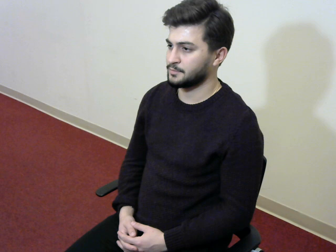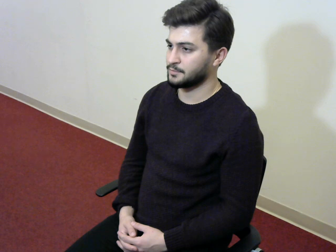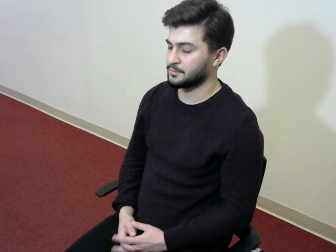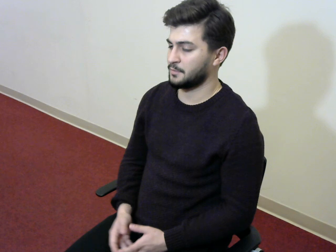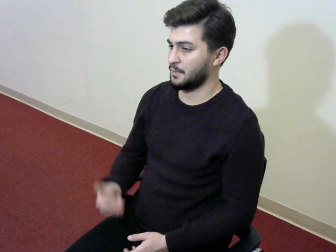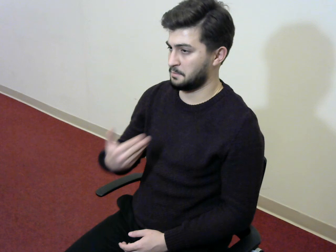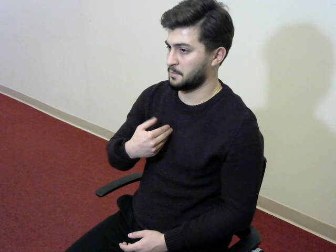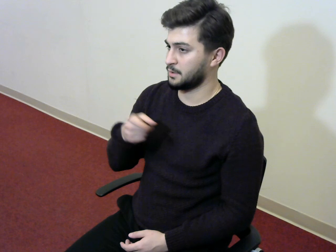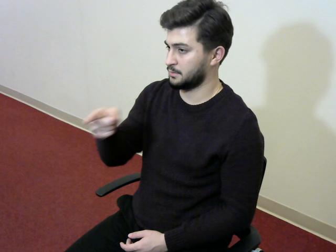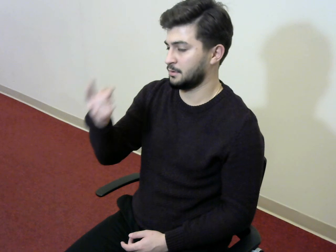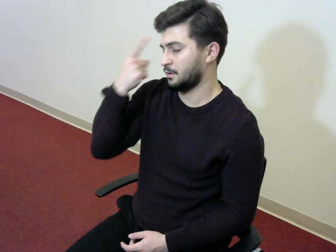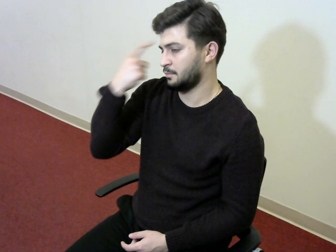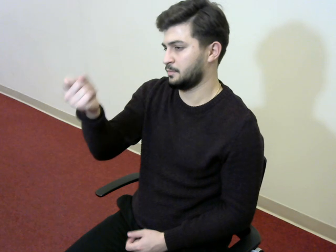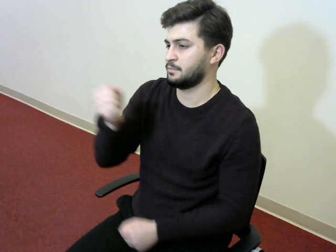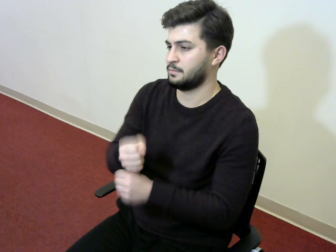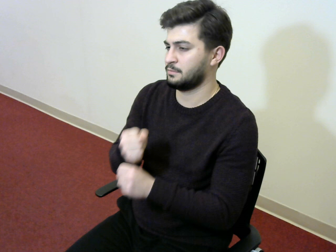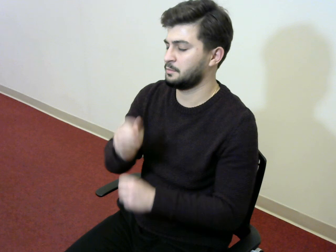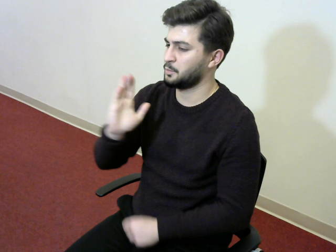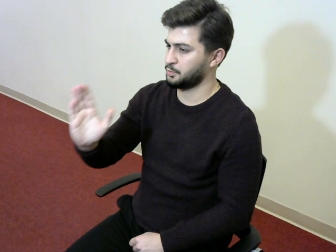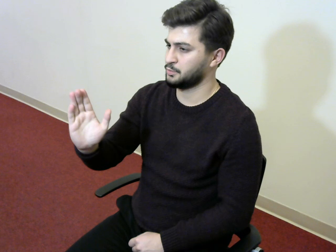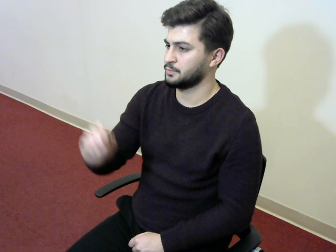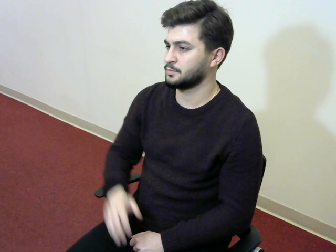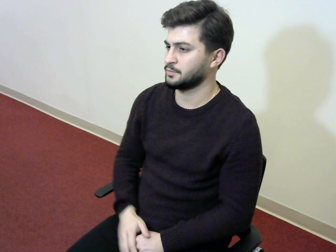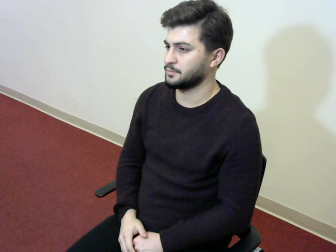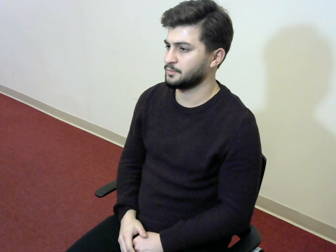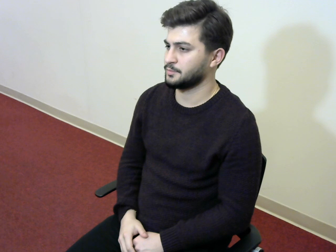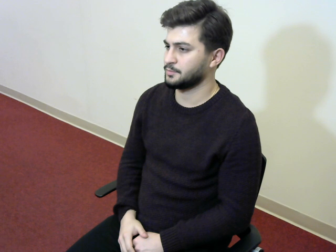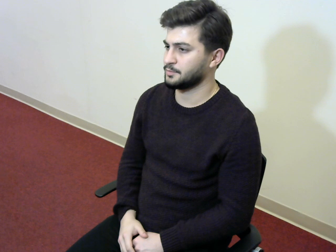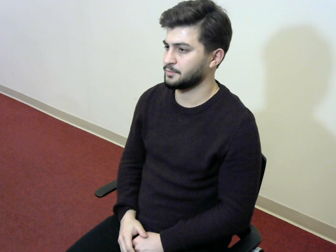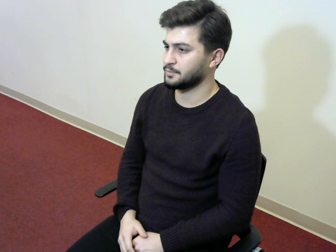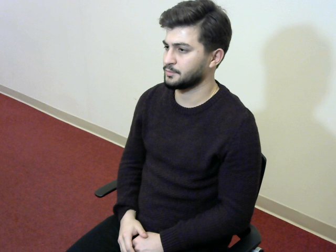Mən sizə xəbər edəcəyəm